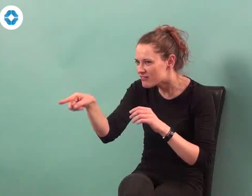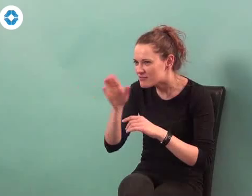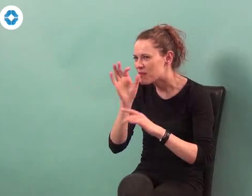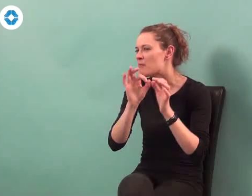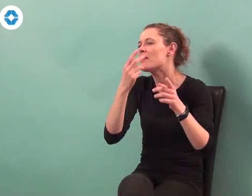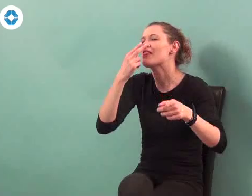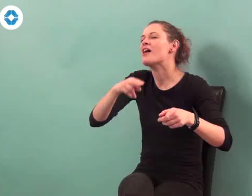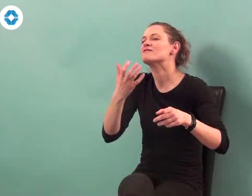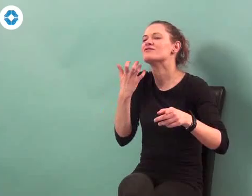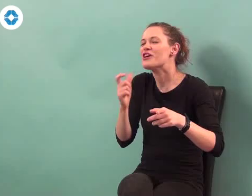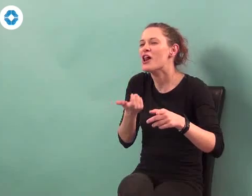Bo wcześniej nie widział co on robił.